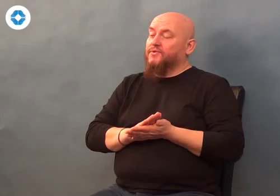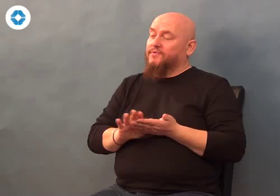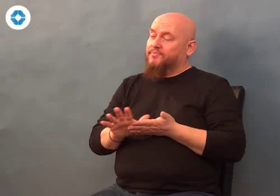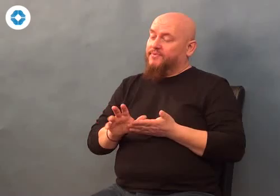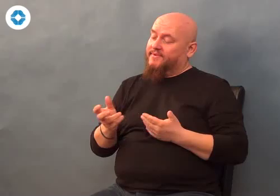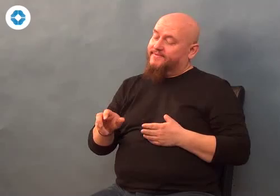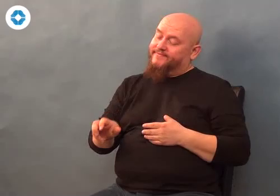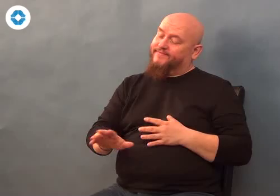Odkłada ją do kosza.